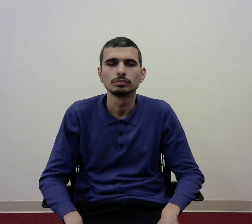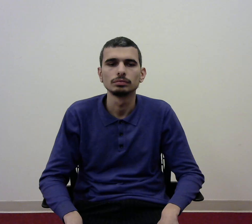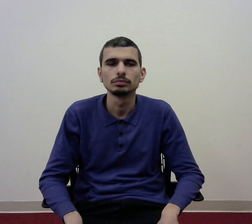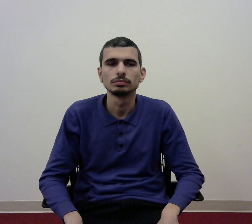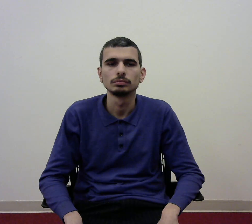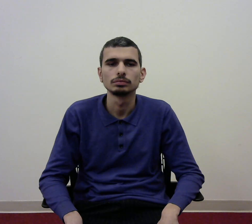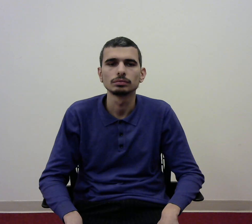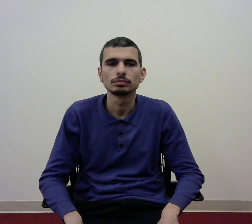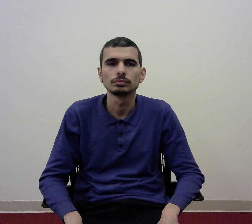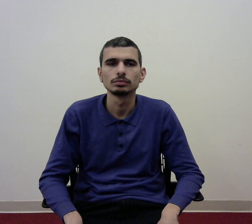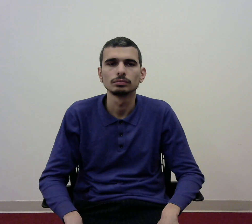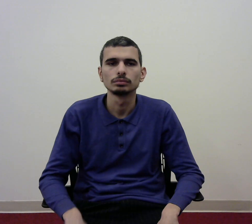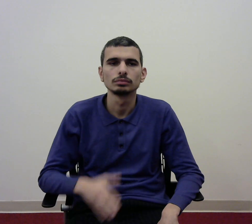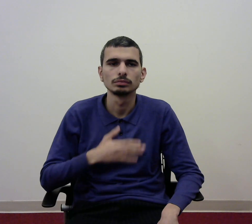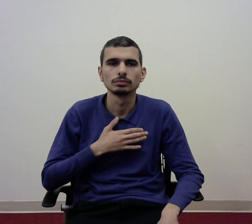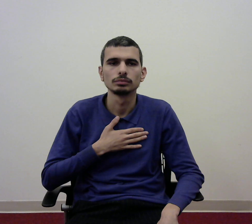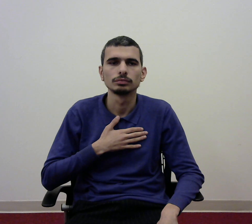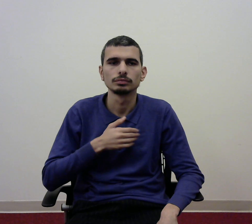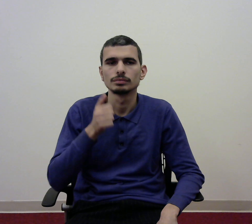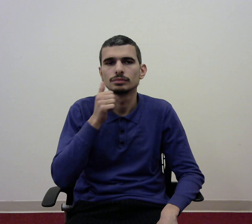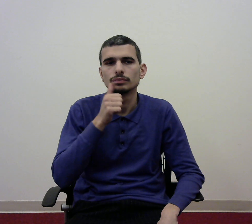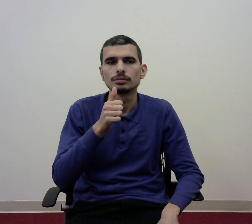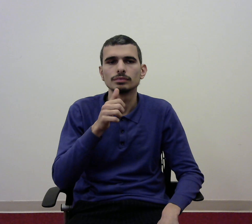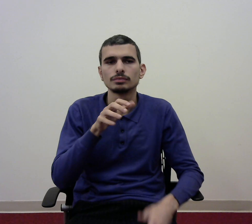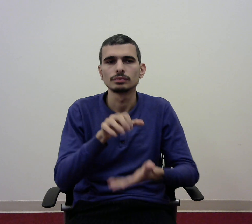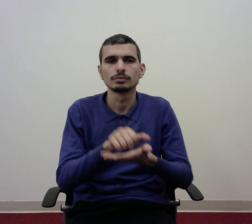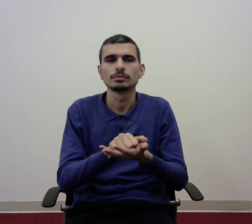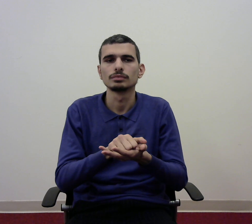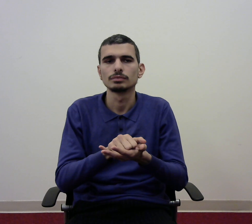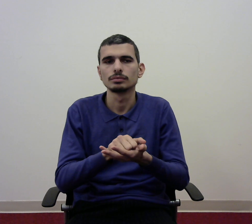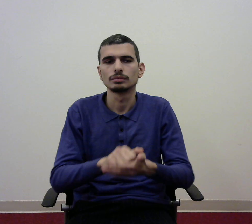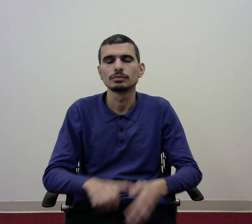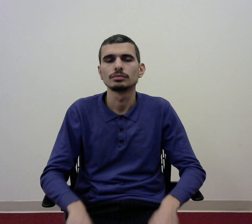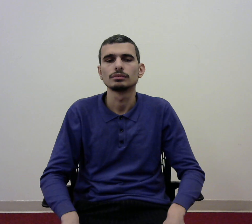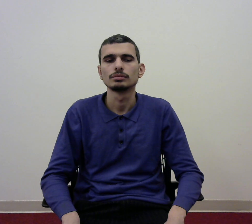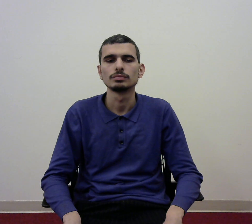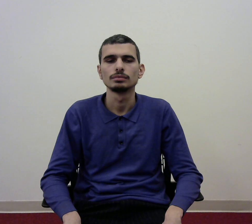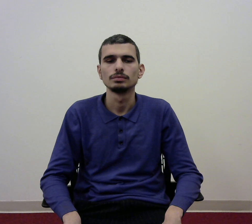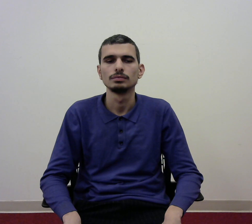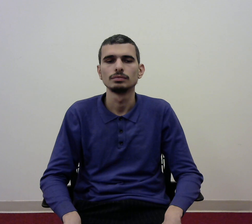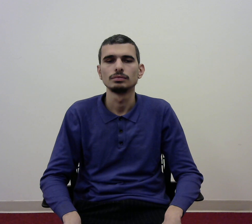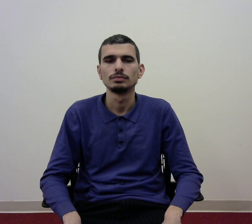Mən sabah məşğulam